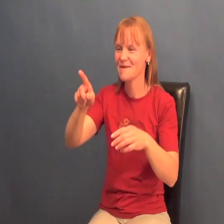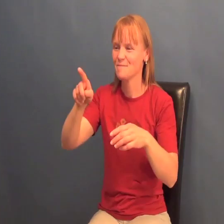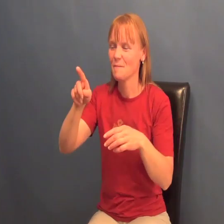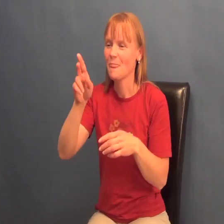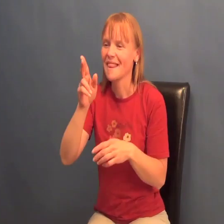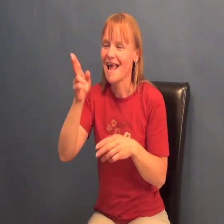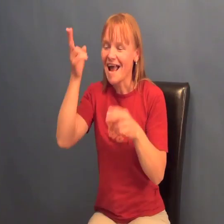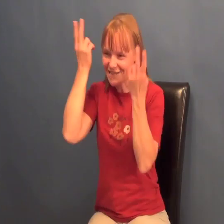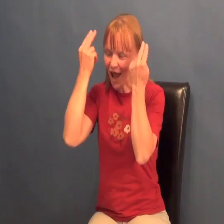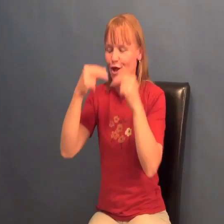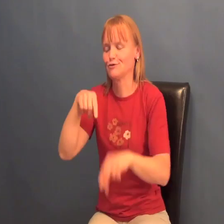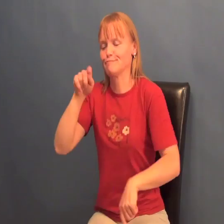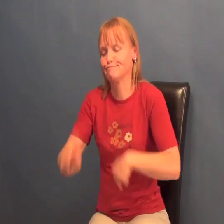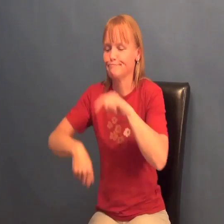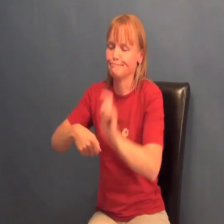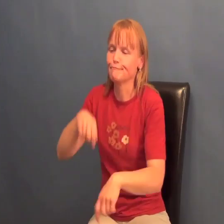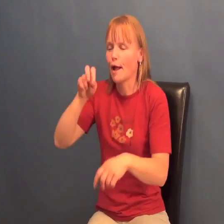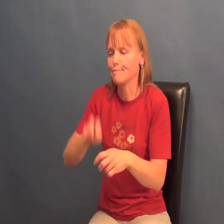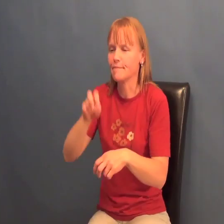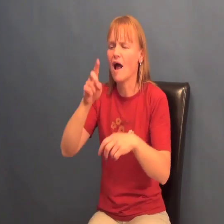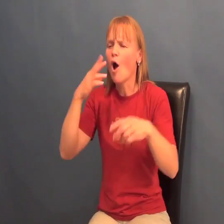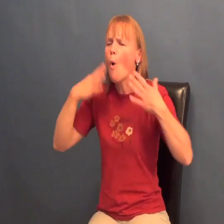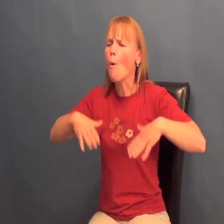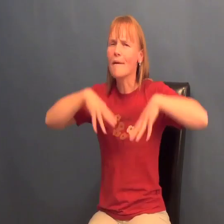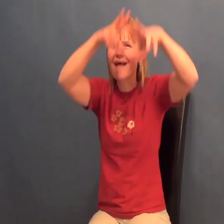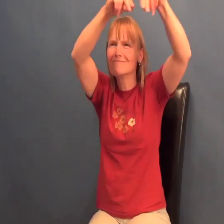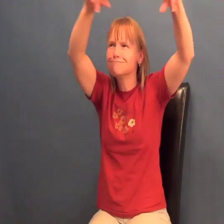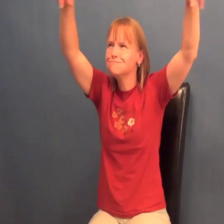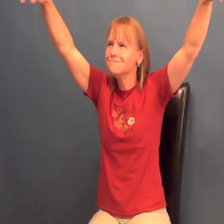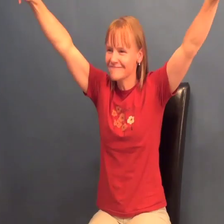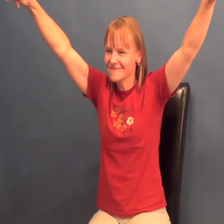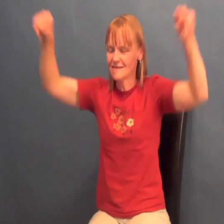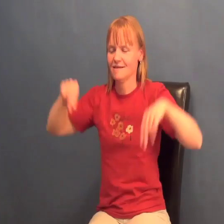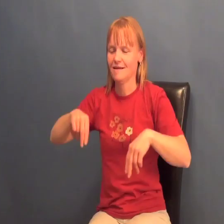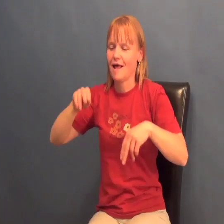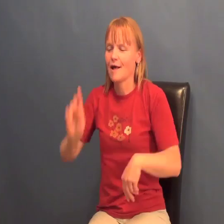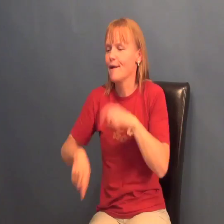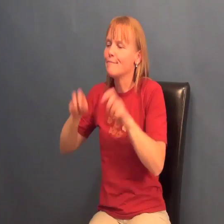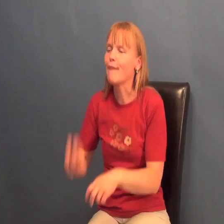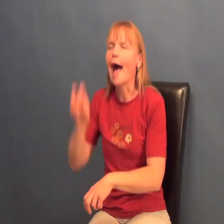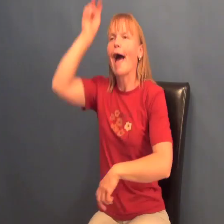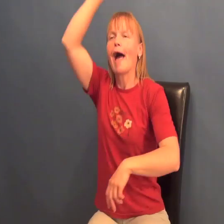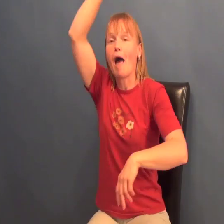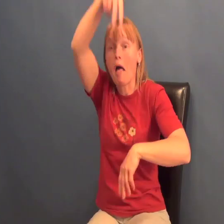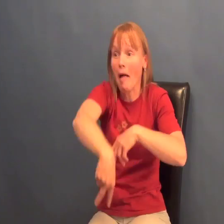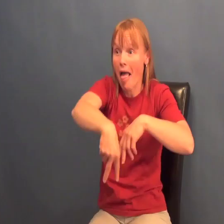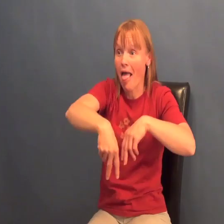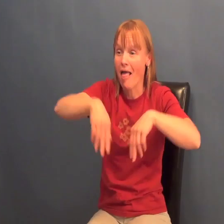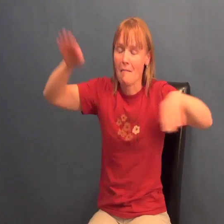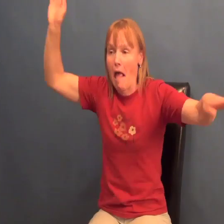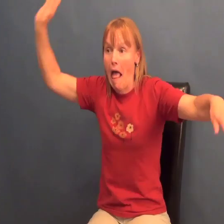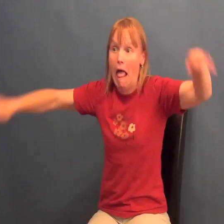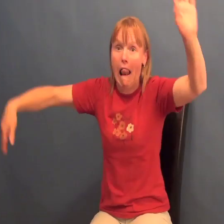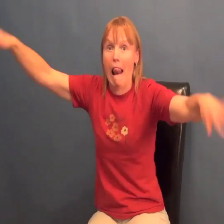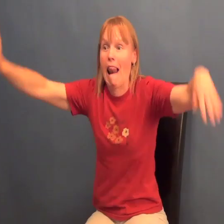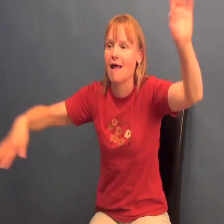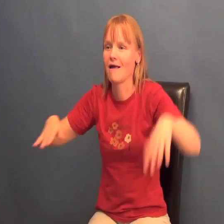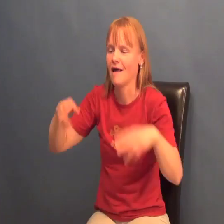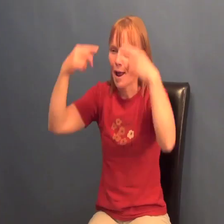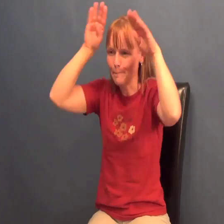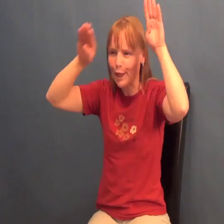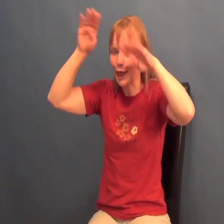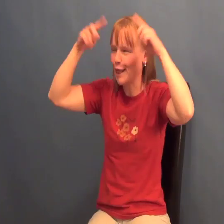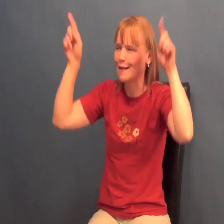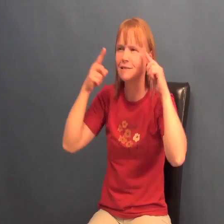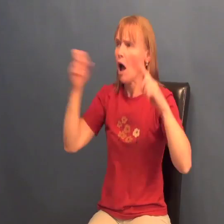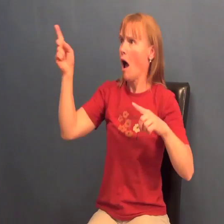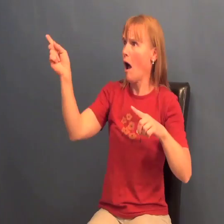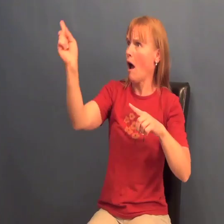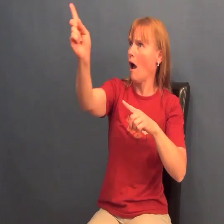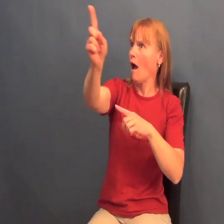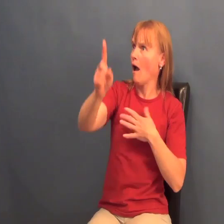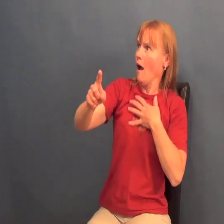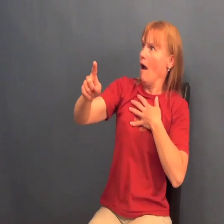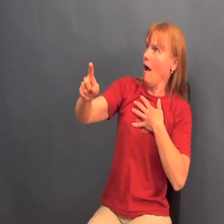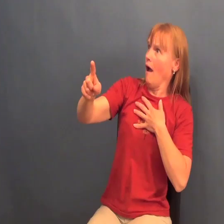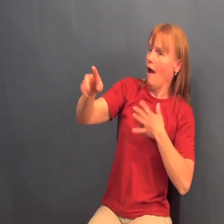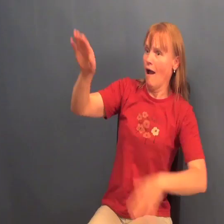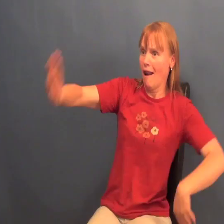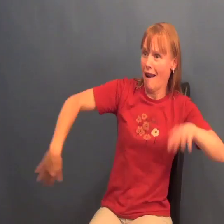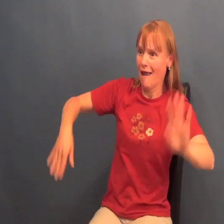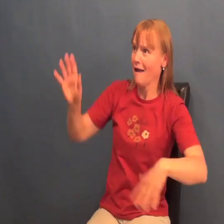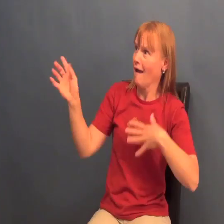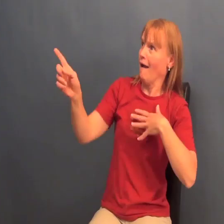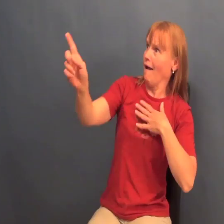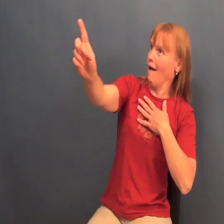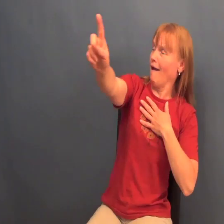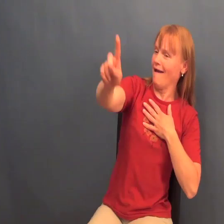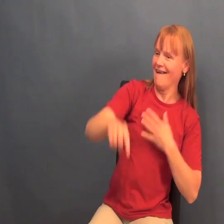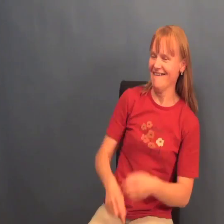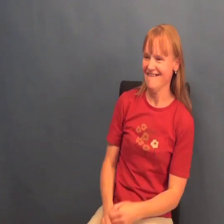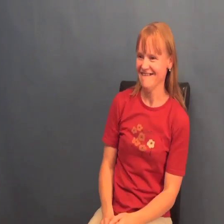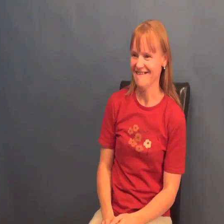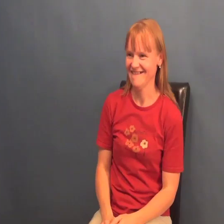Zając sobie skacze, a na sznurze suszą się ubrania. Zając nieuważnie wpada w jedno z nich. Myszka Miki się przestraszyła na ten widok.